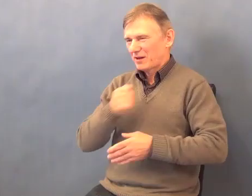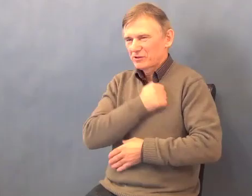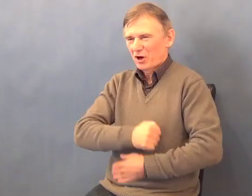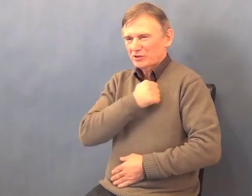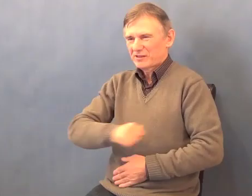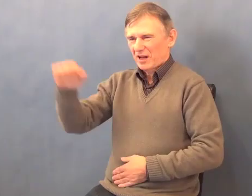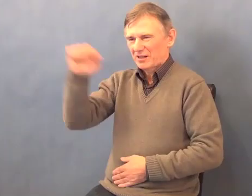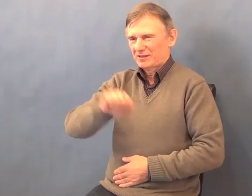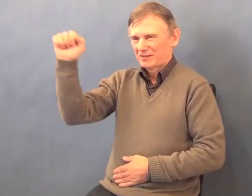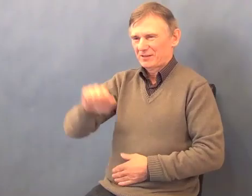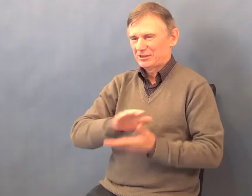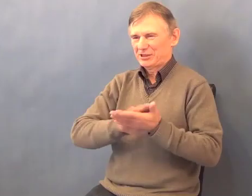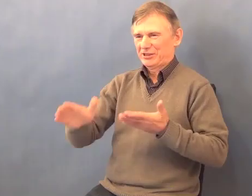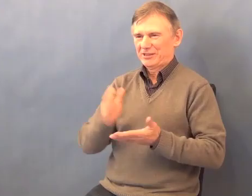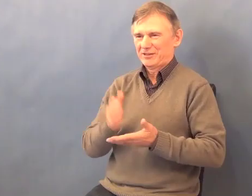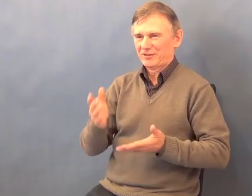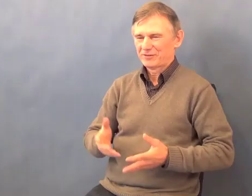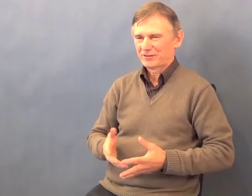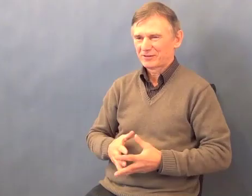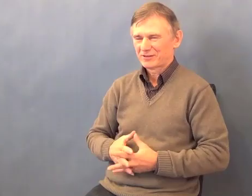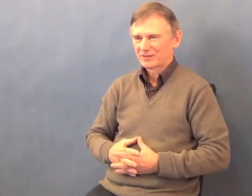Konie się tylko szczotkuje i nic więcej.